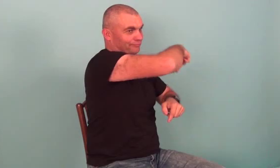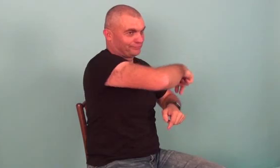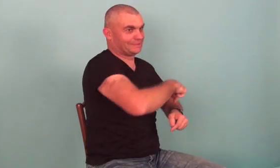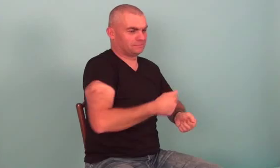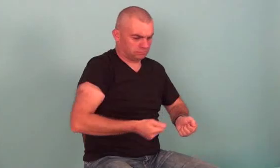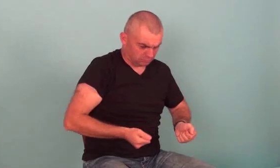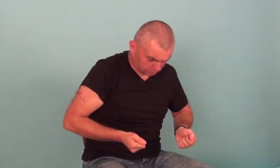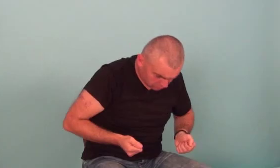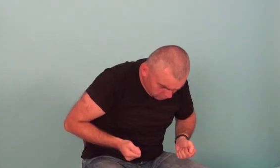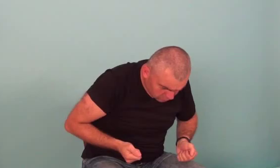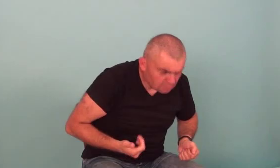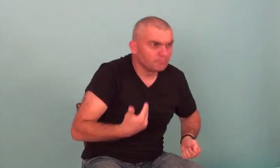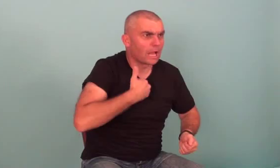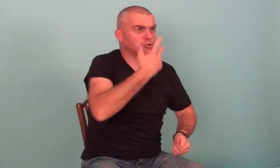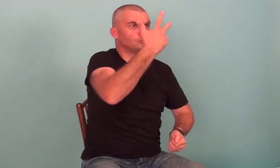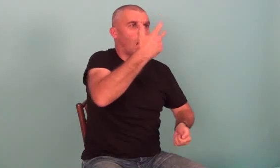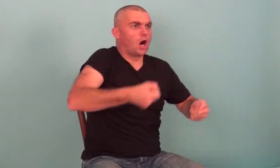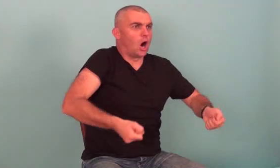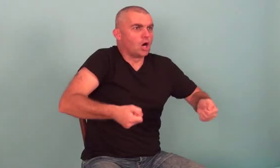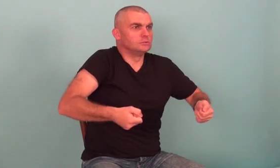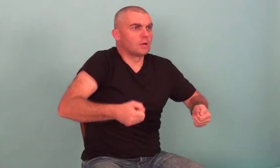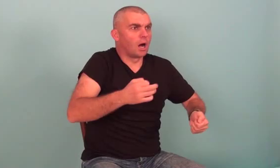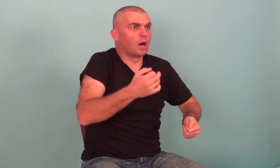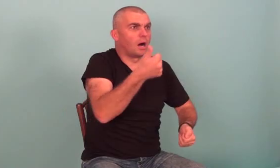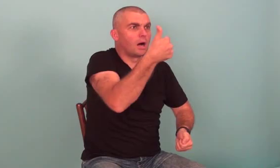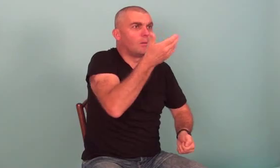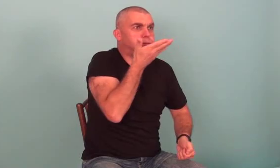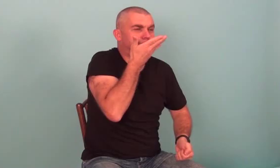Patrzy i widzi, że były trzy kosze, a teraz jednego nie ma.